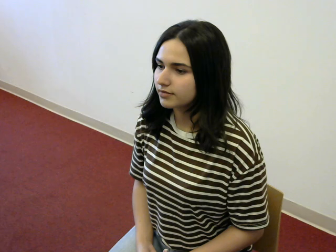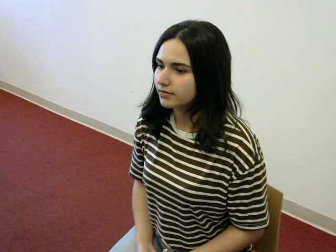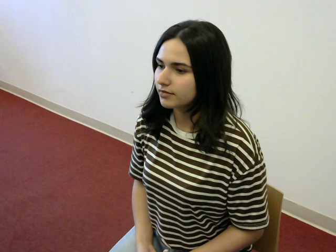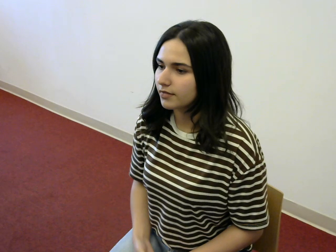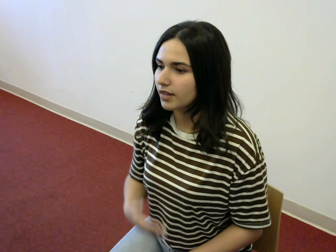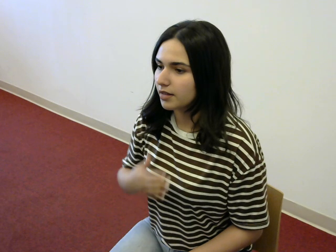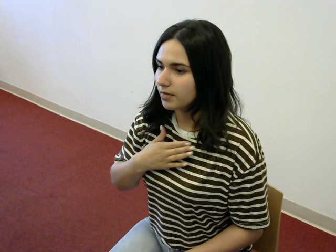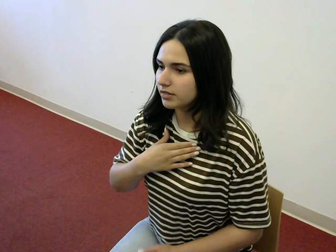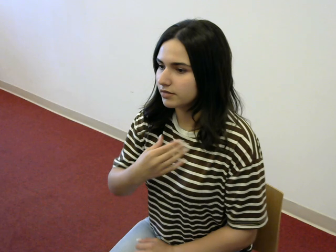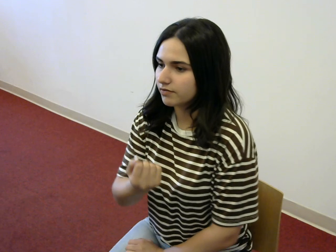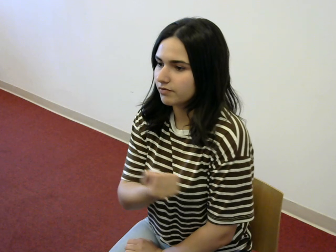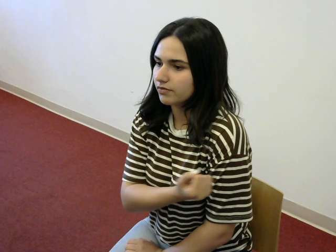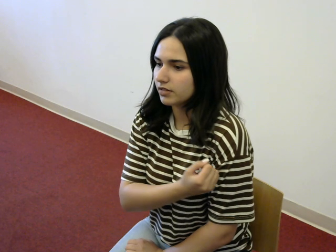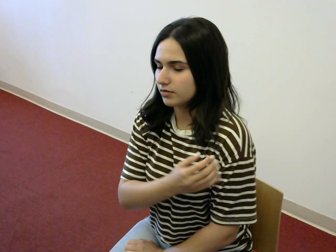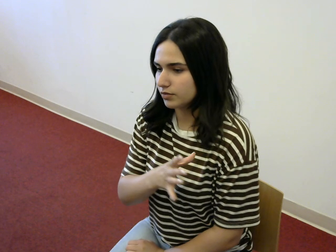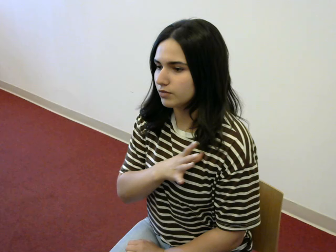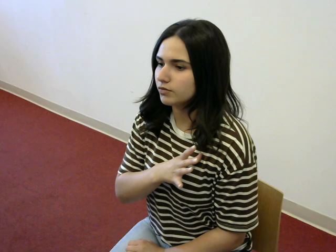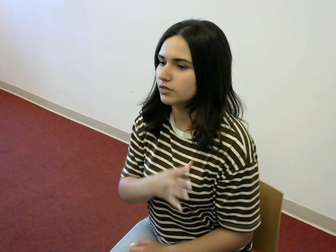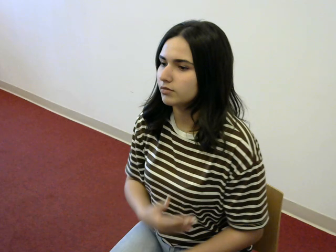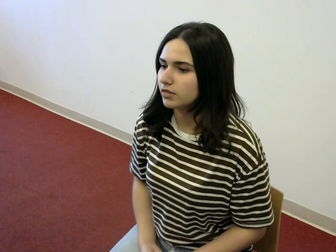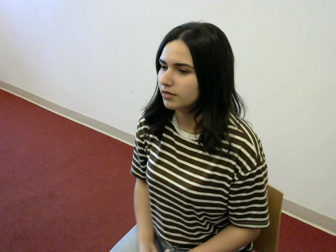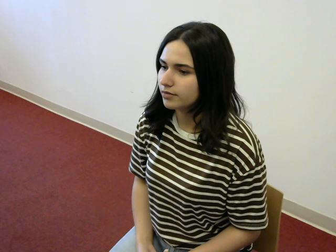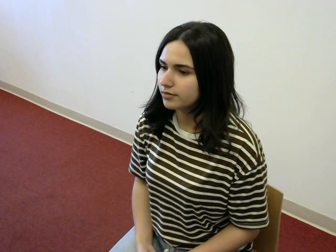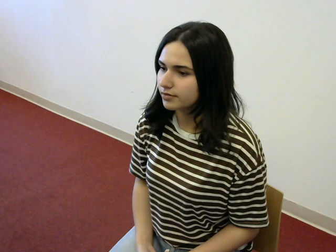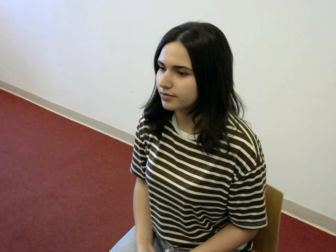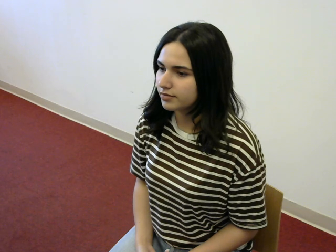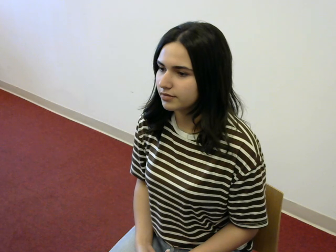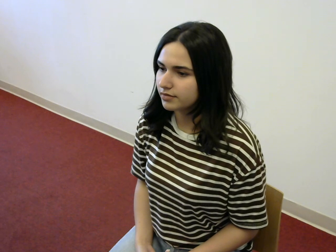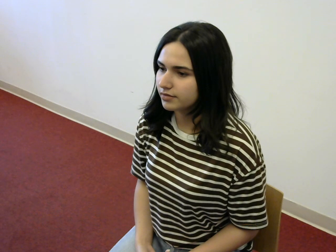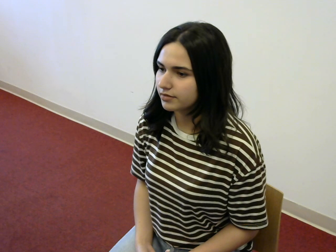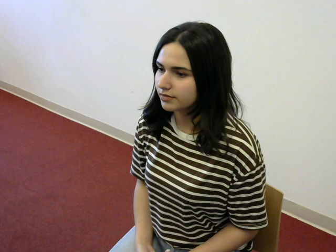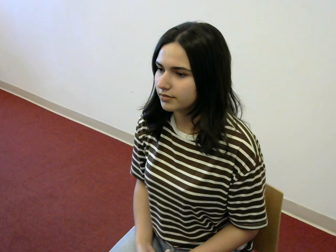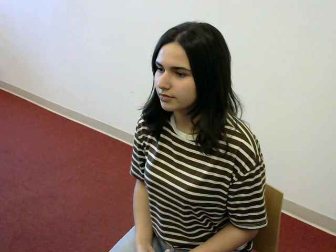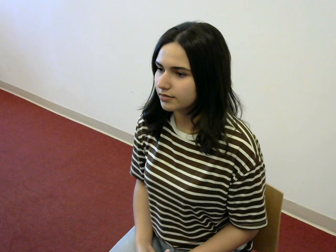Mən vaksin vurdurmuşam